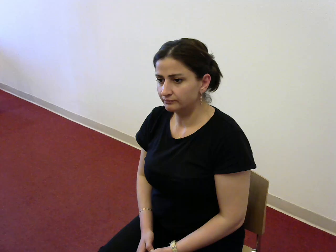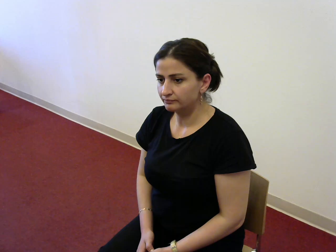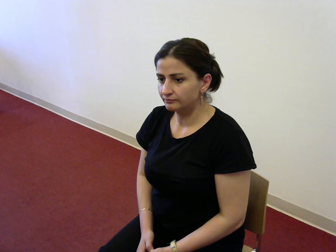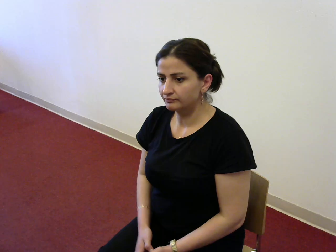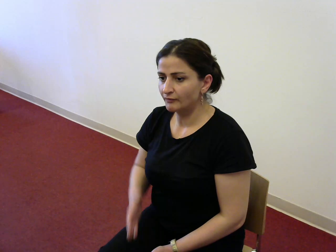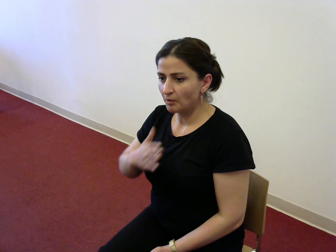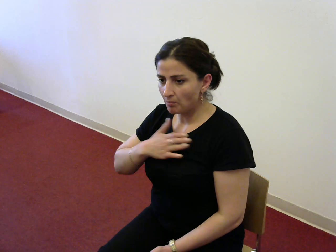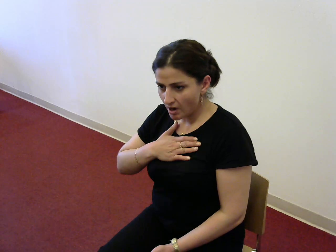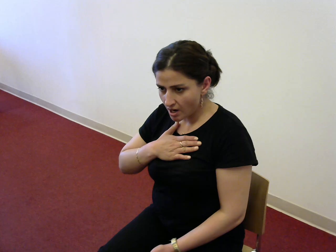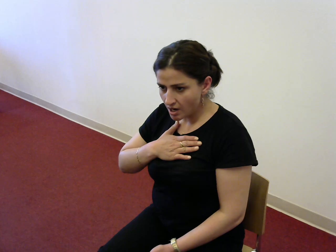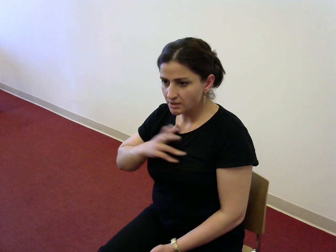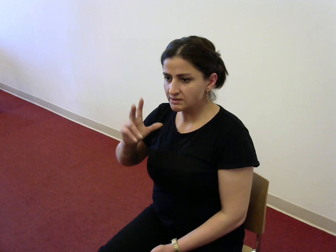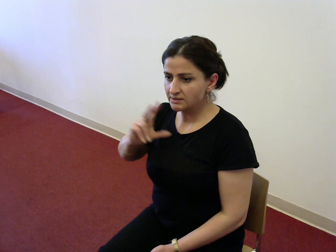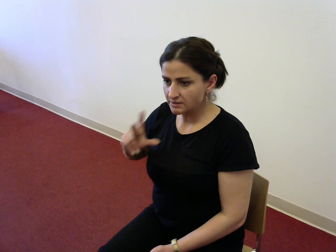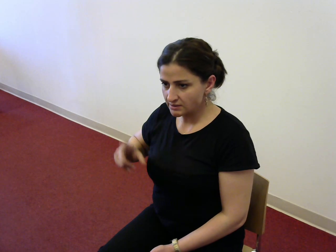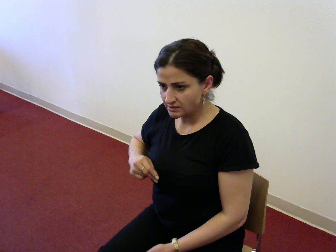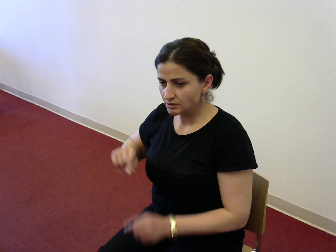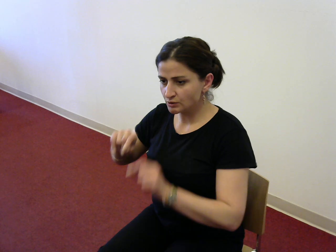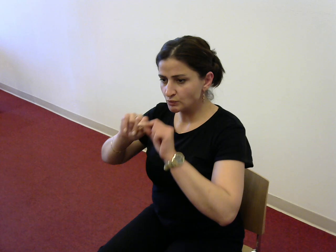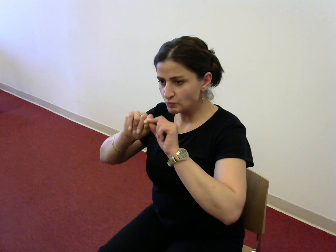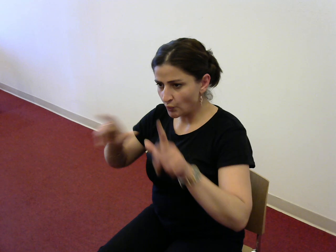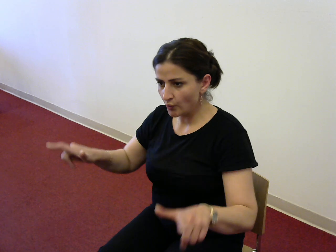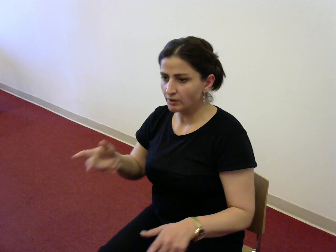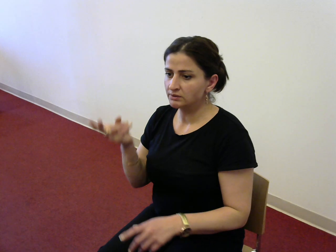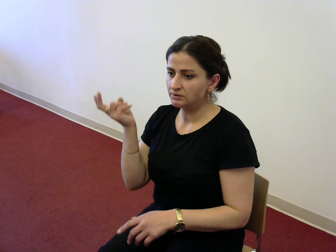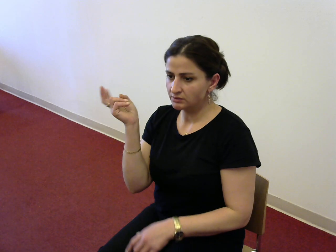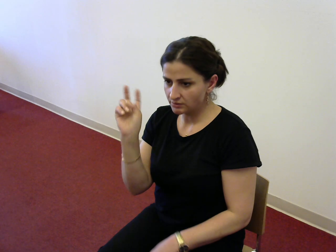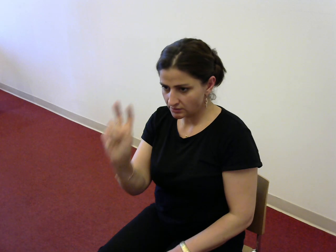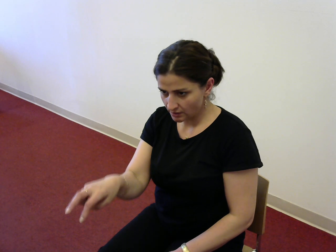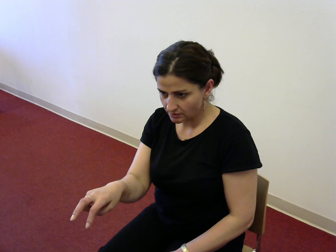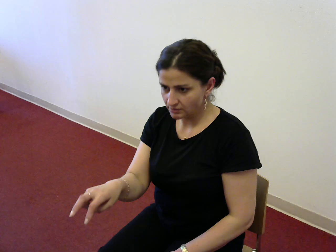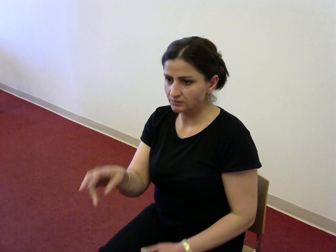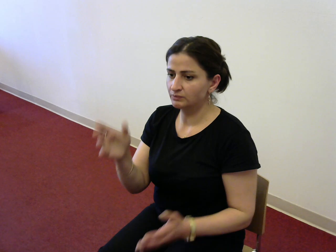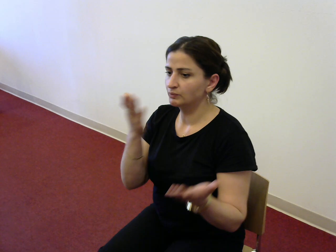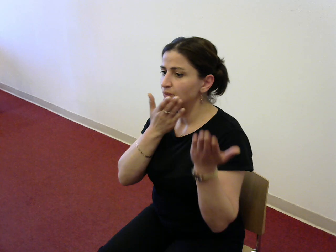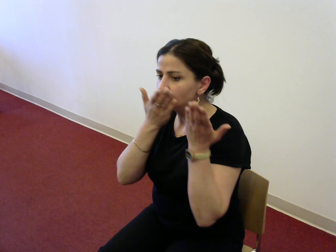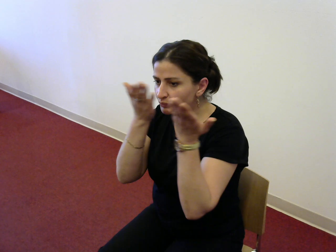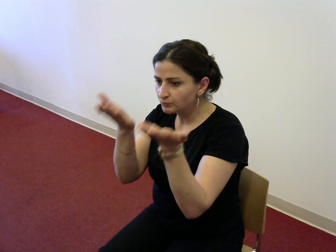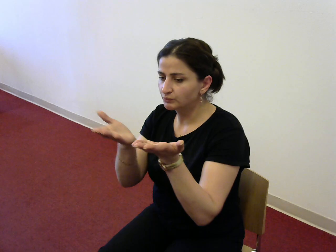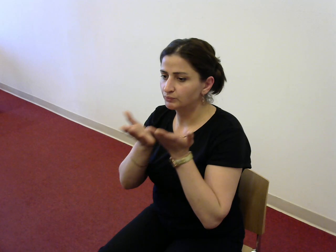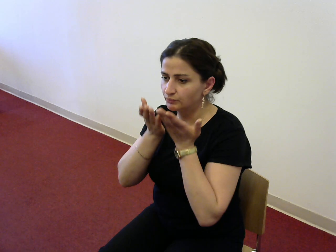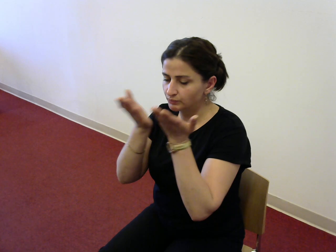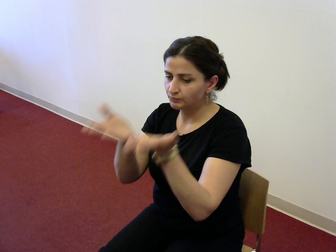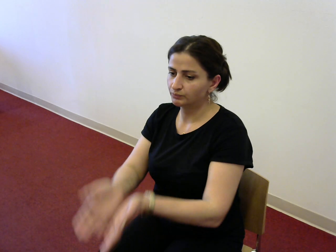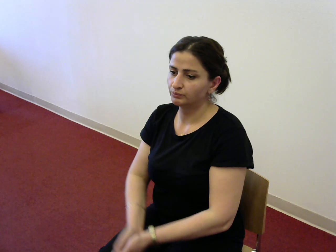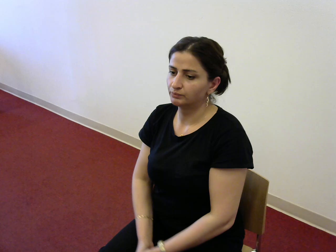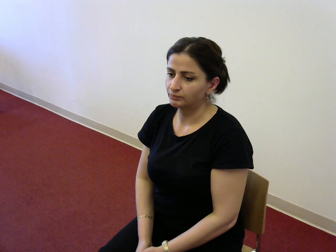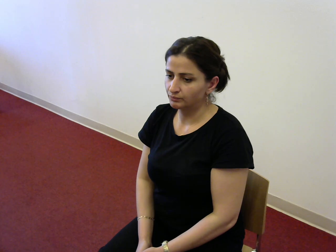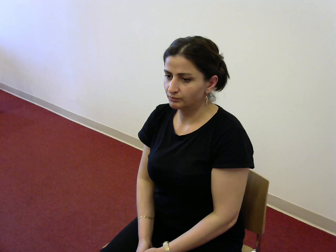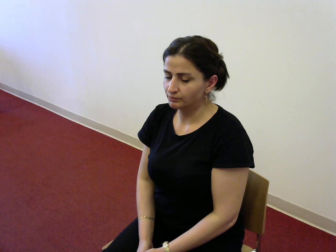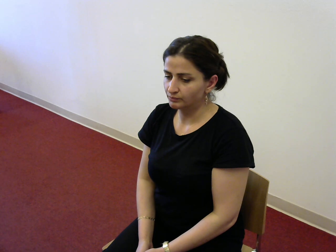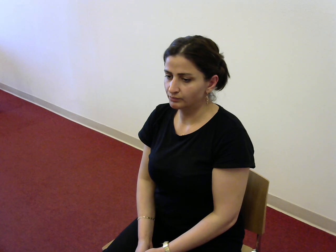Mənim qızım məktəbə gedir, oxuyur